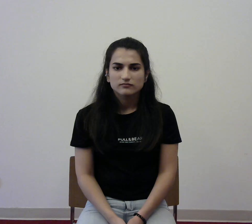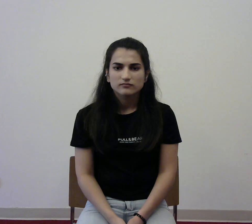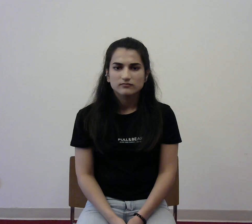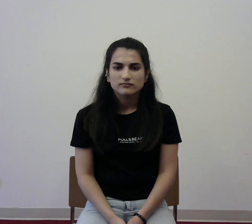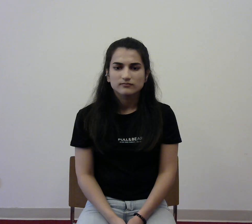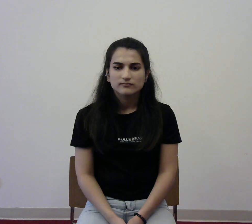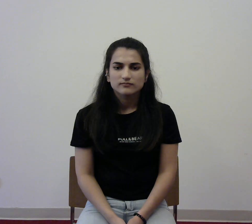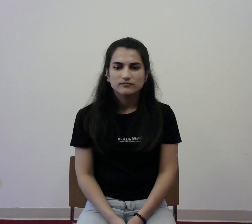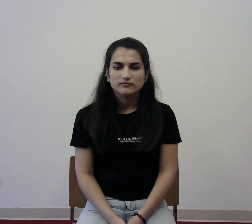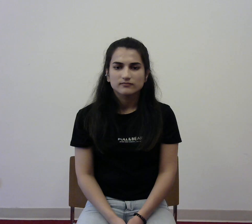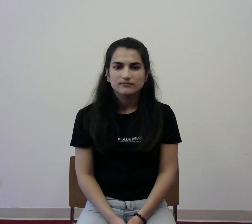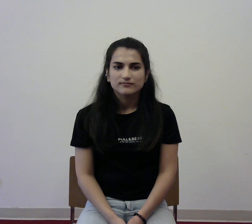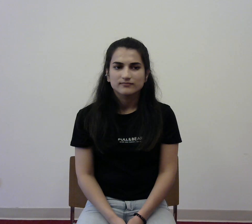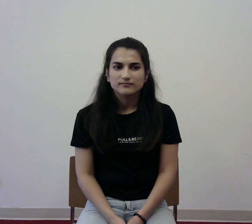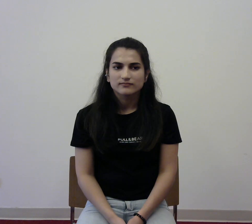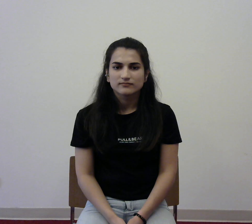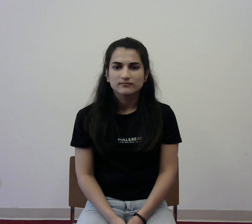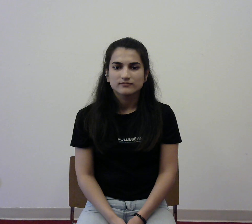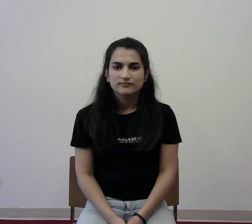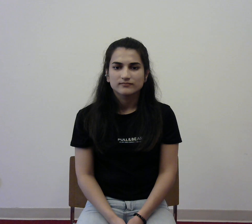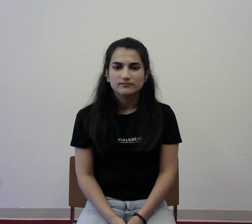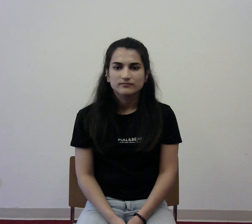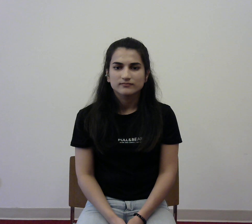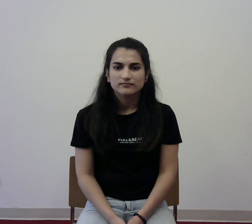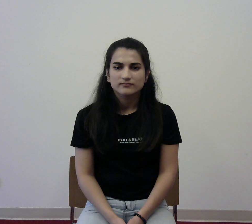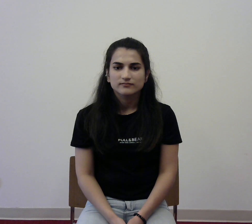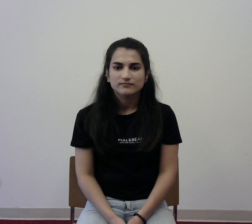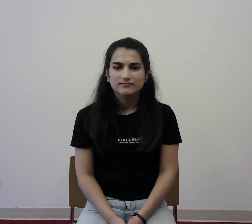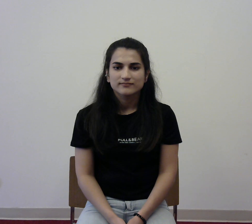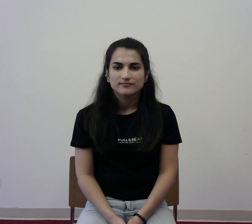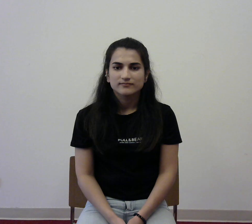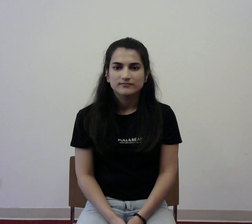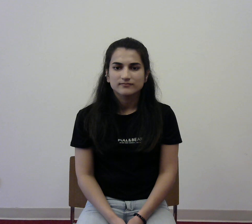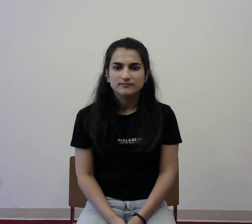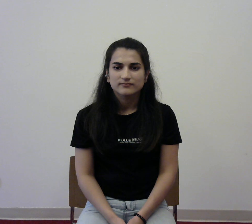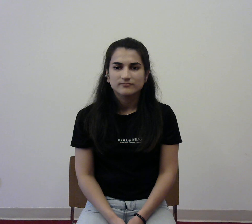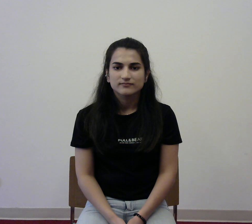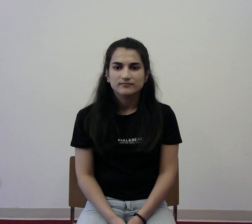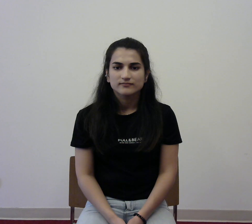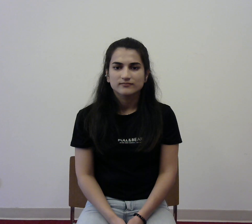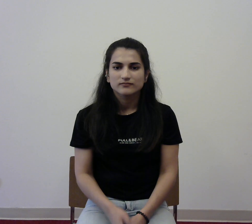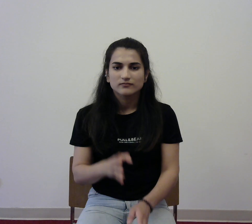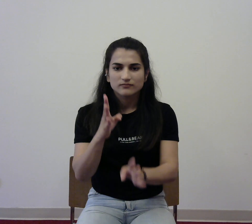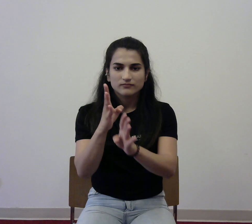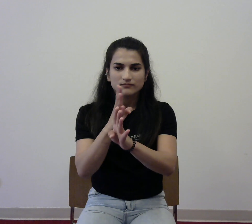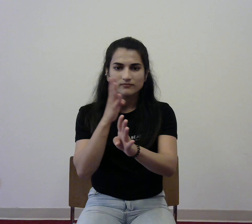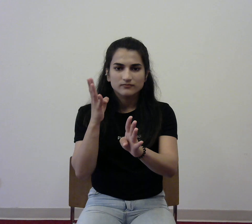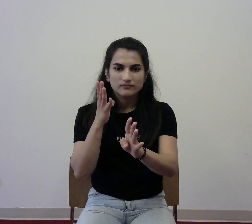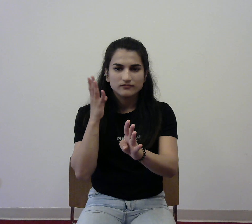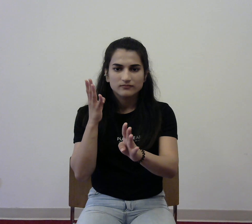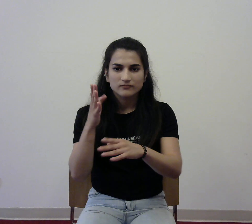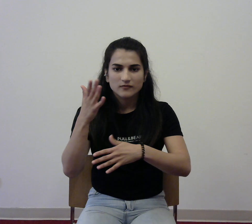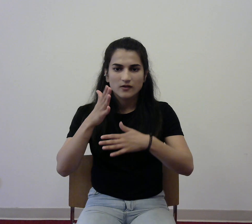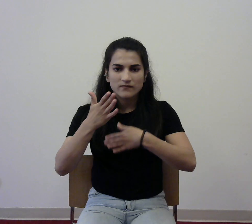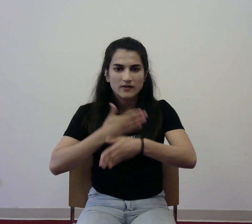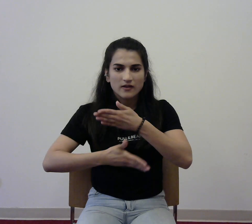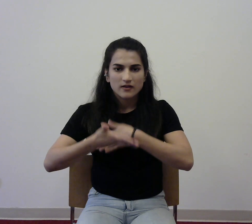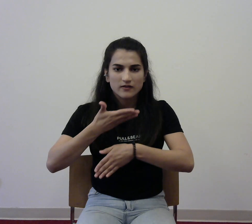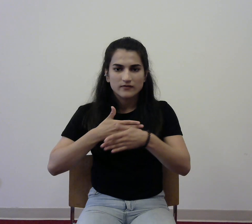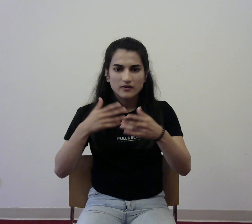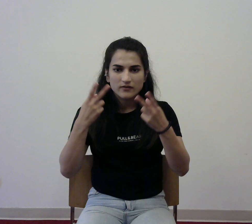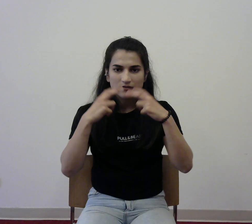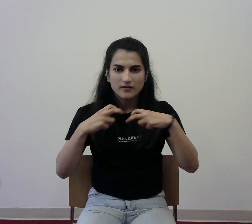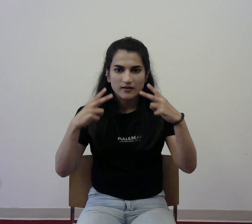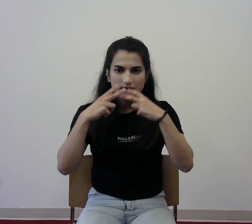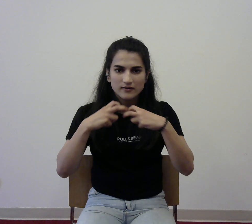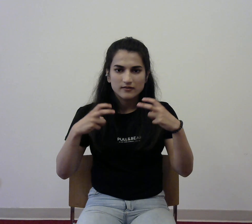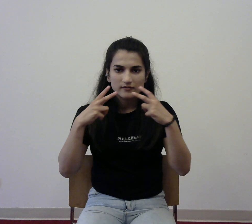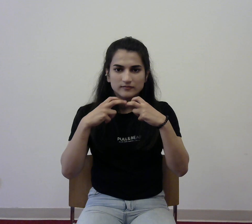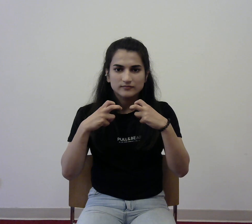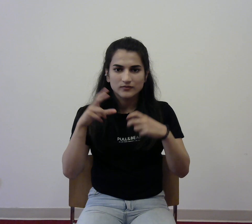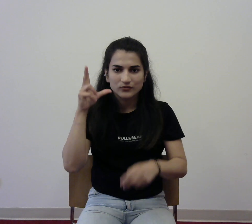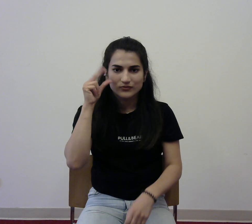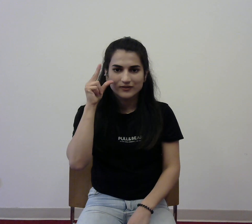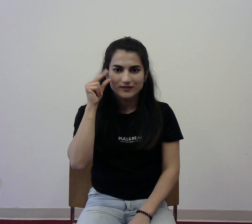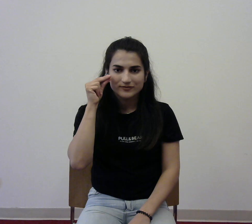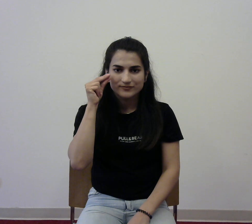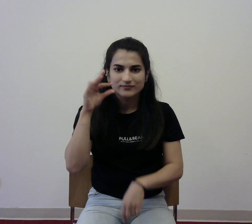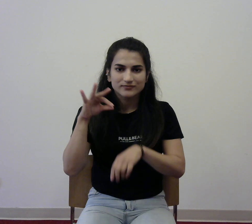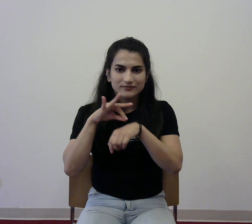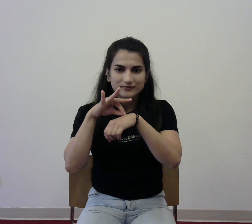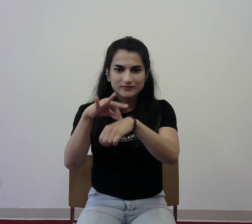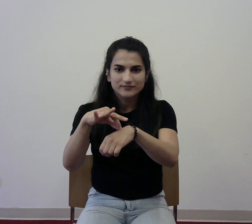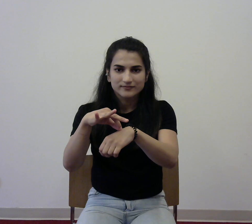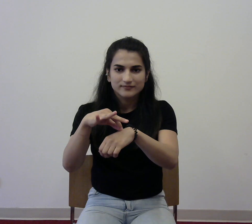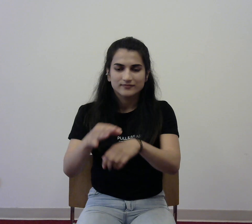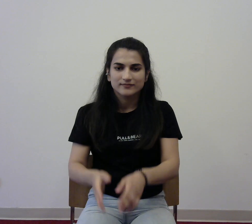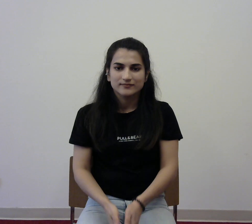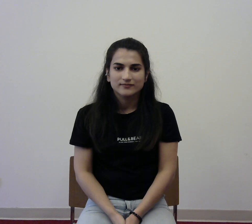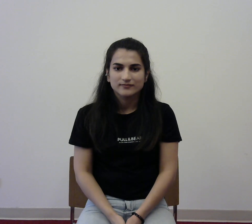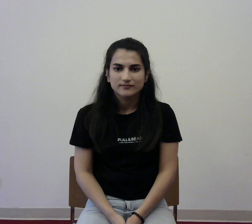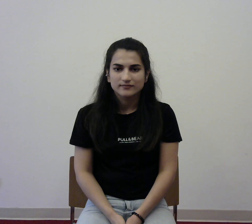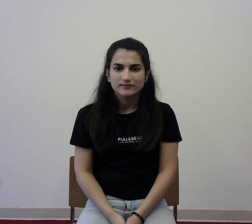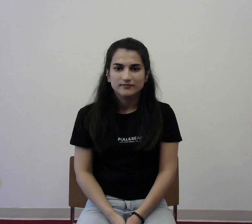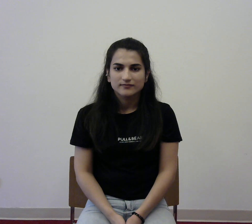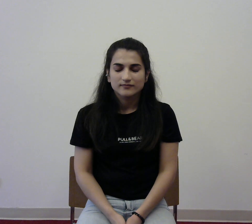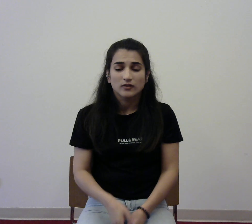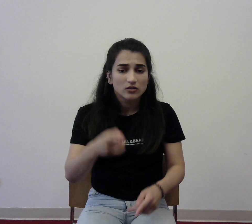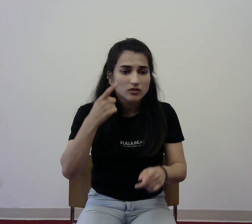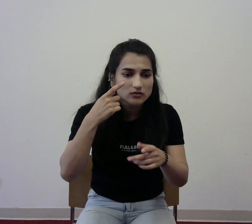Növbəti əlillik müayinəsi nə zaman keçiriləcək?